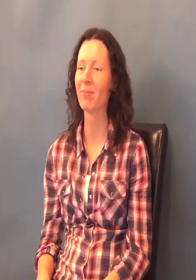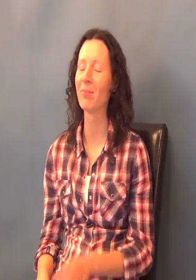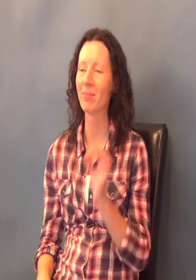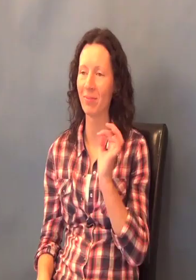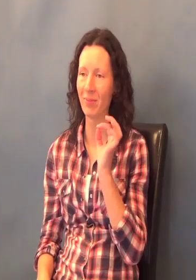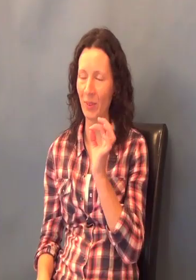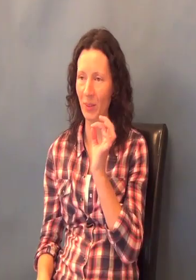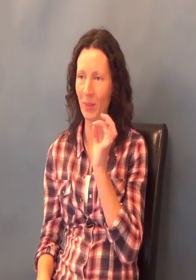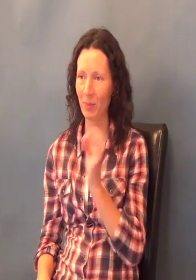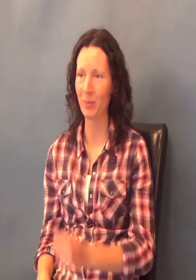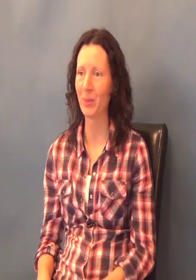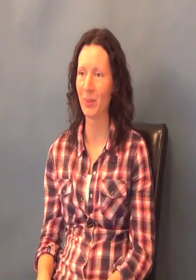Dobrze.